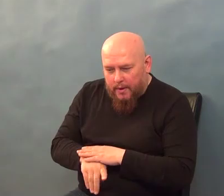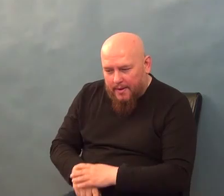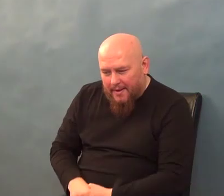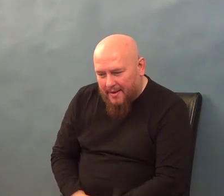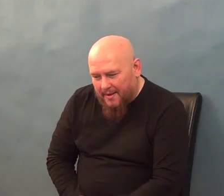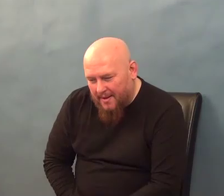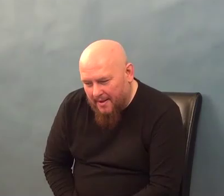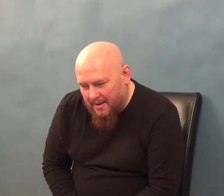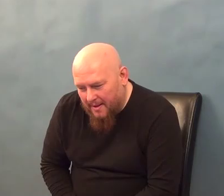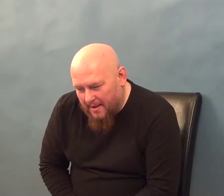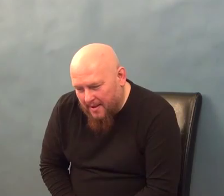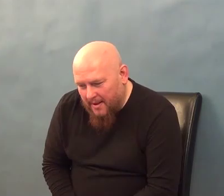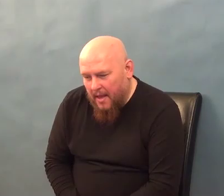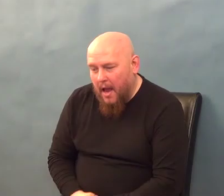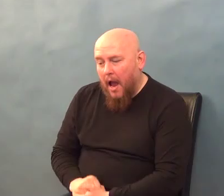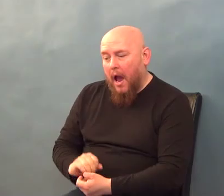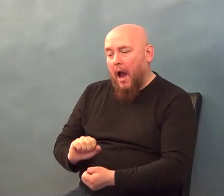Drugiego jest puste.